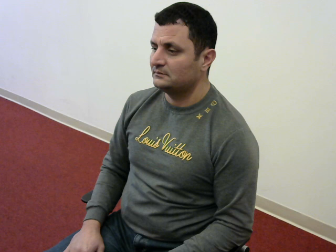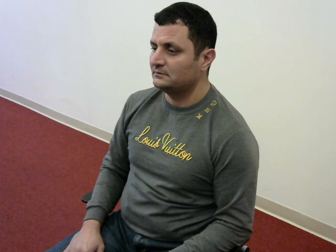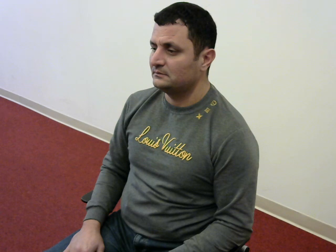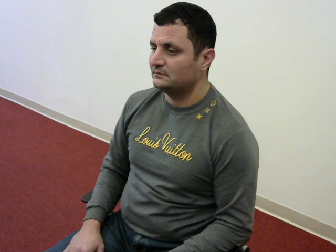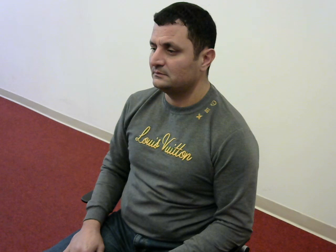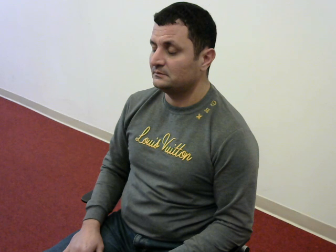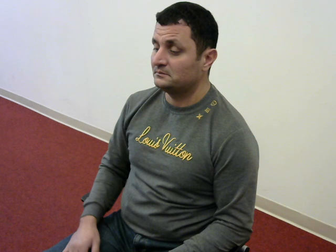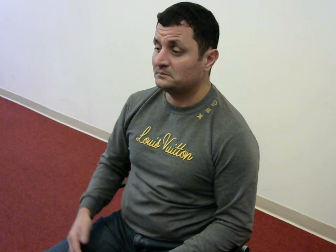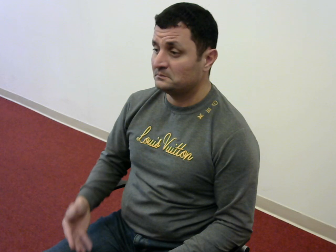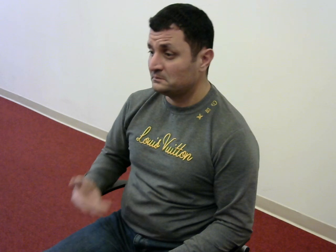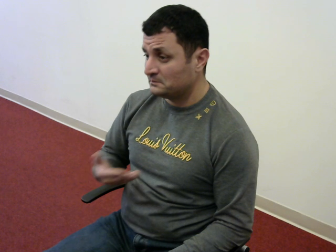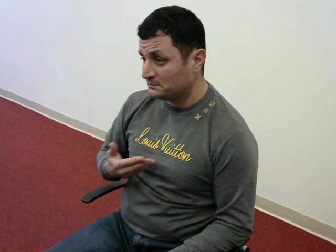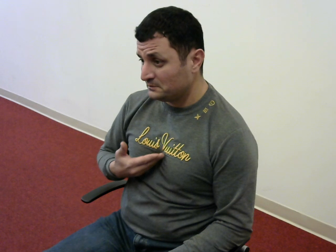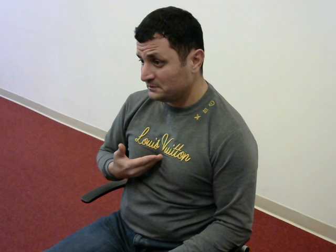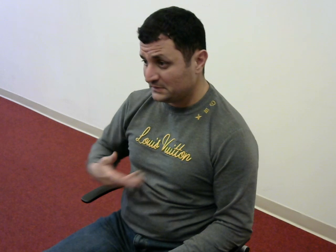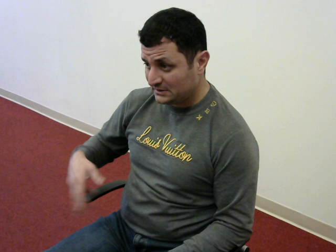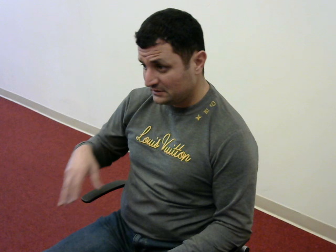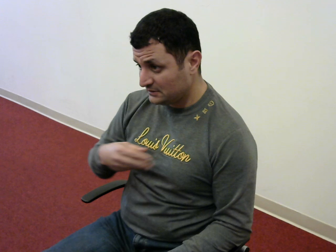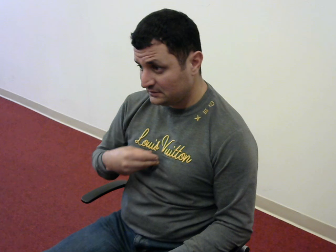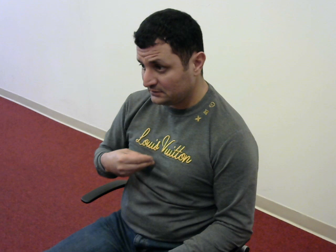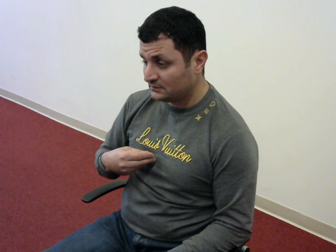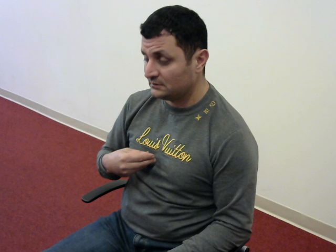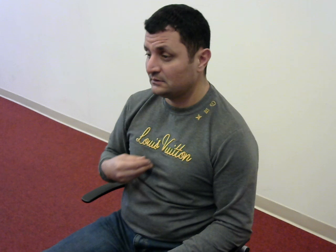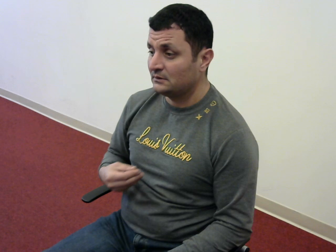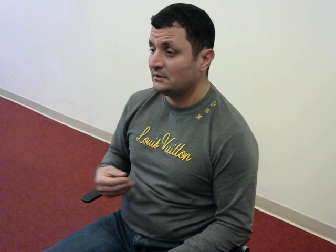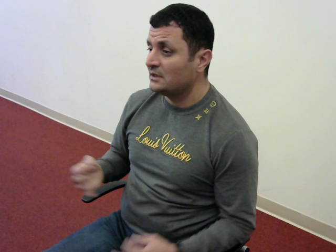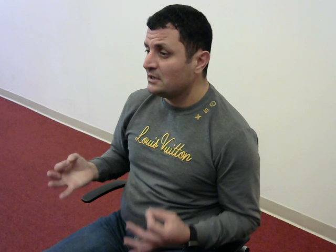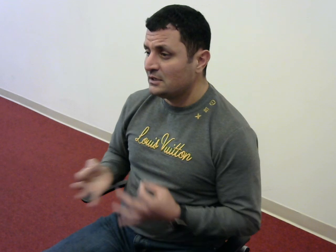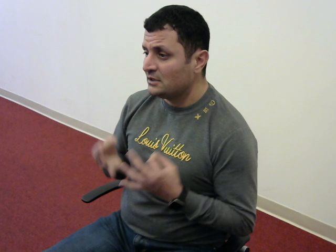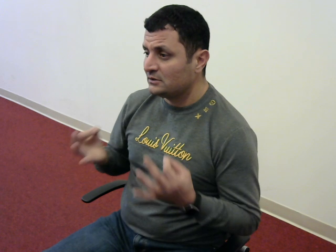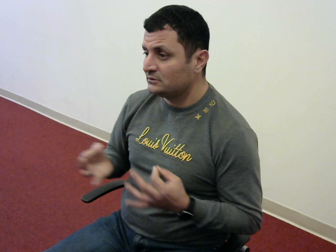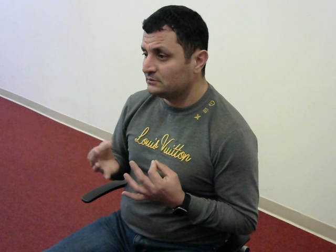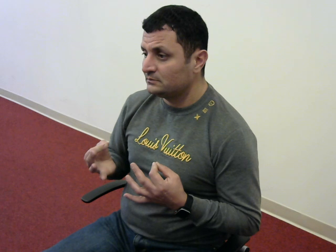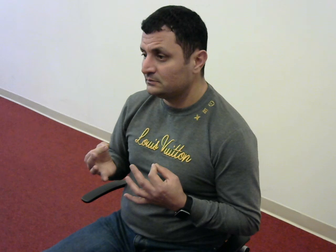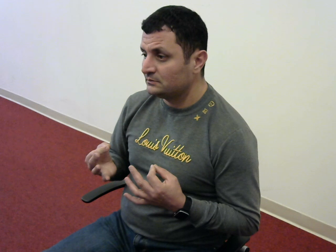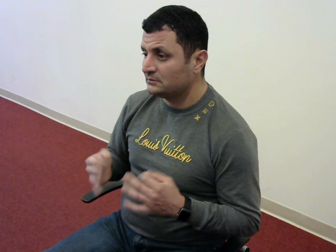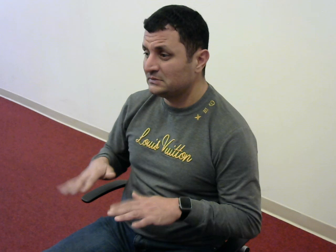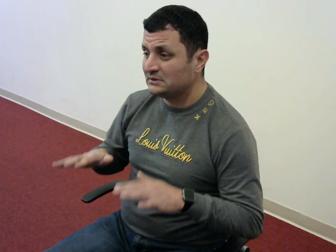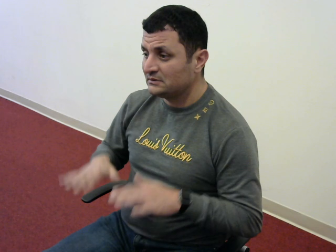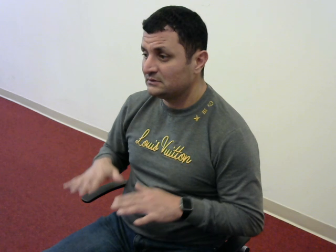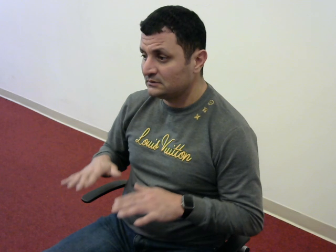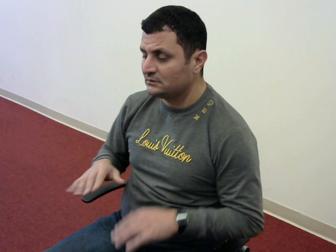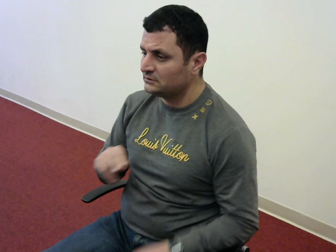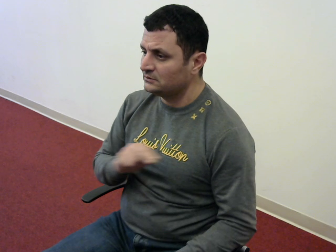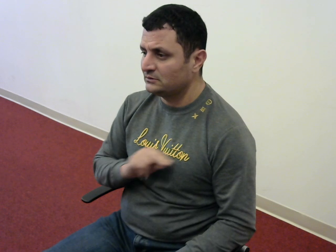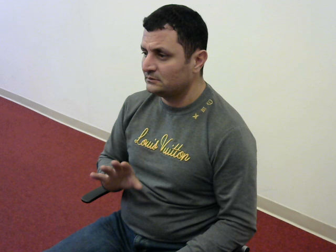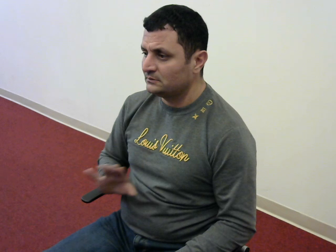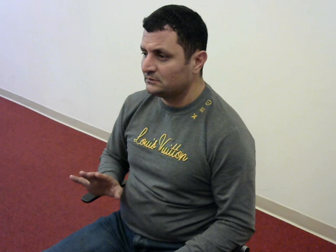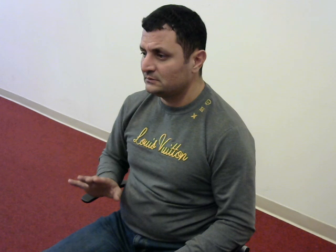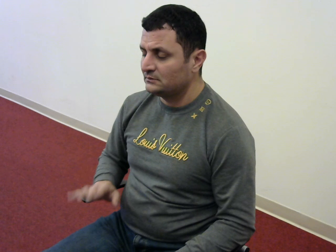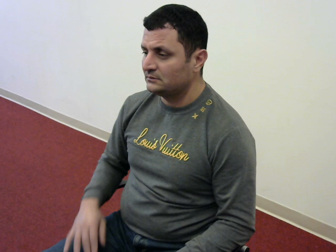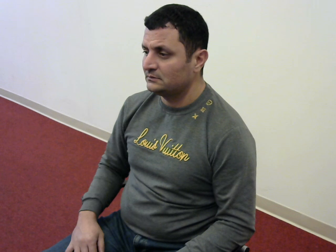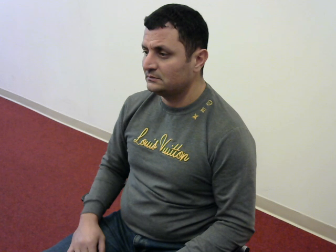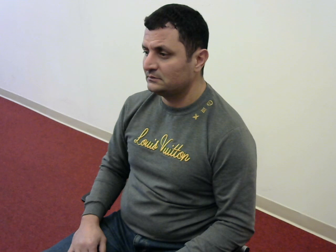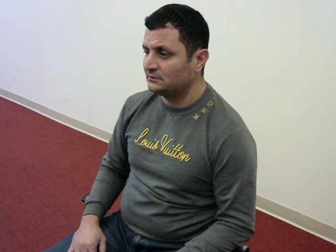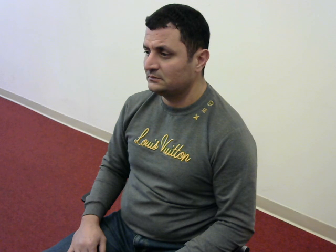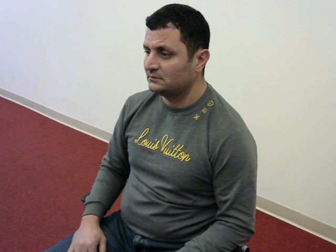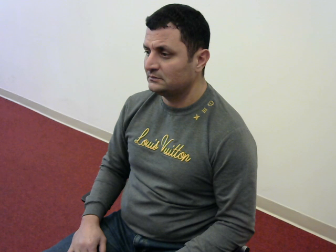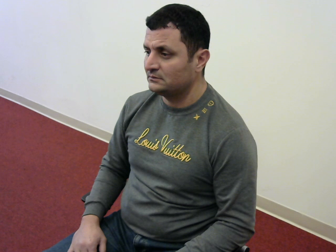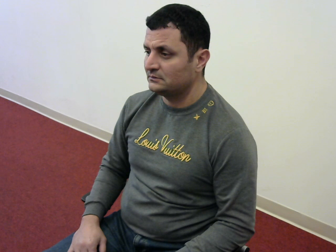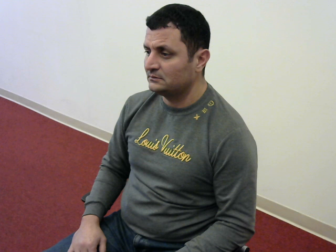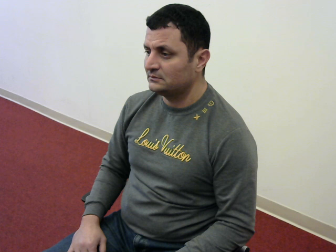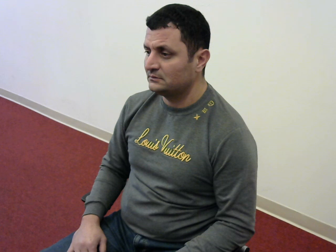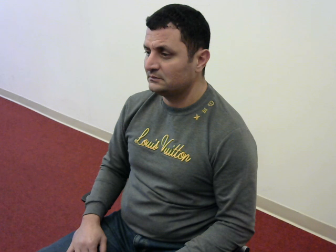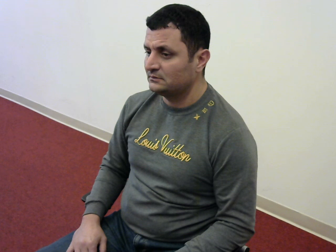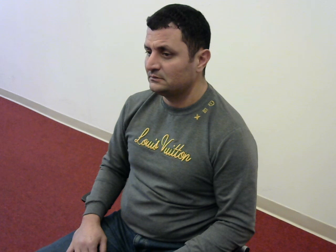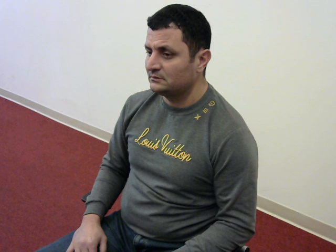Biz heç yerdə işləmirik